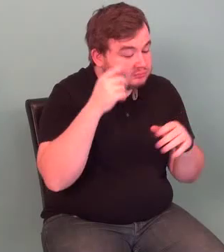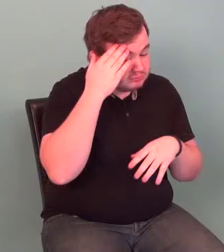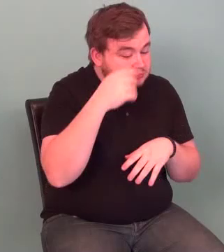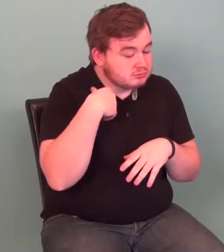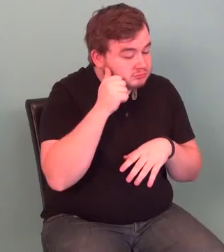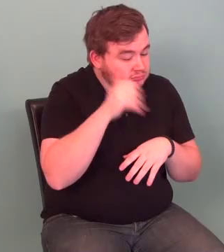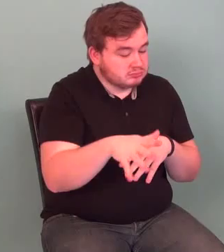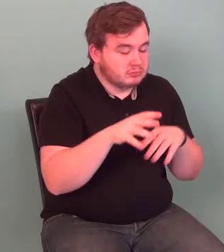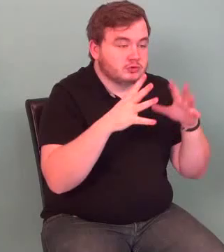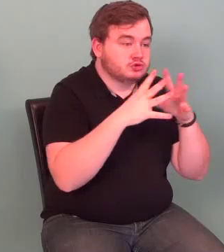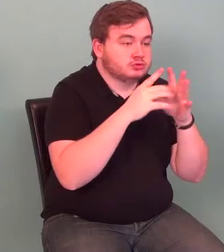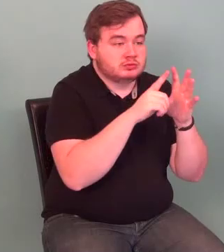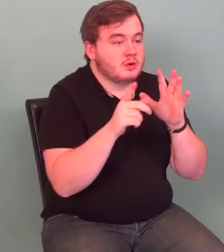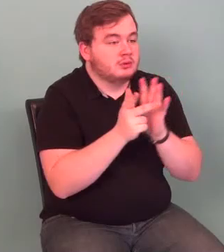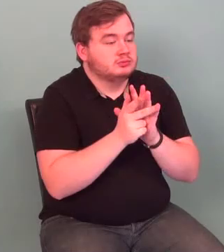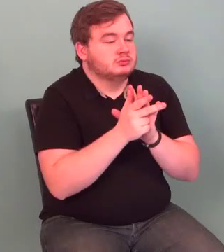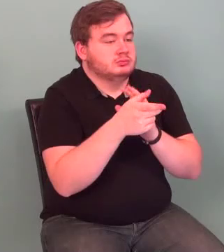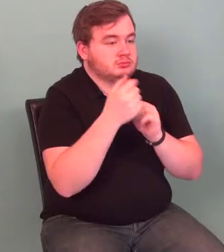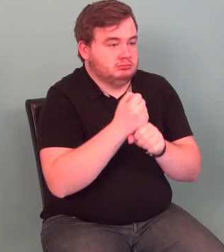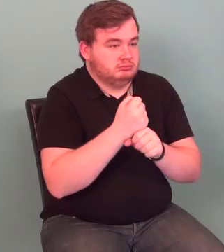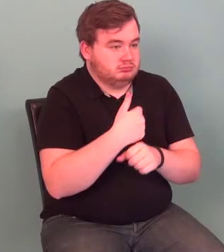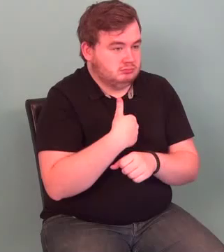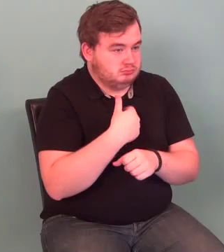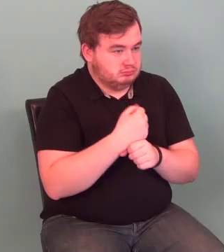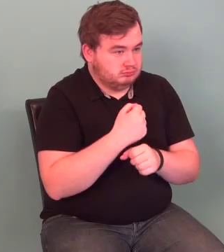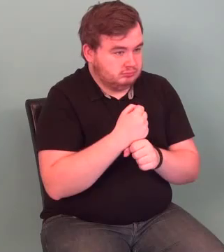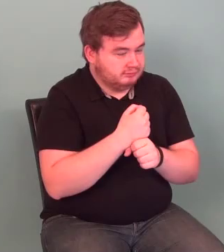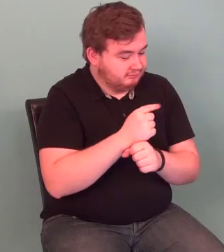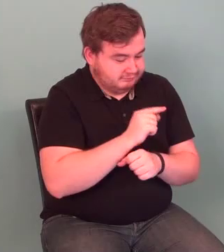Wiesz, że ja codziennie od dziesiątej do osiemnastej pracuję.